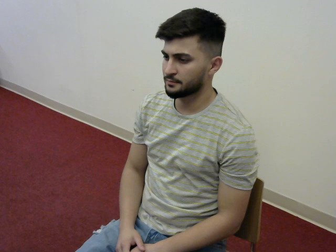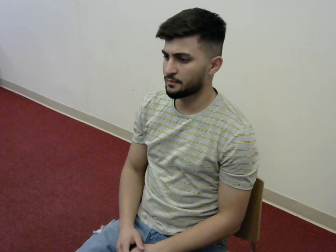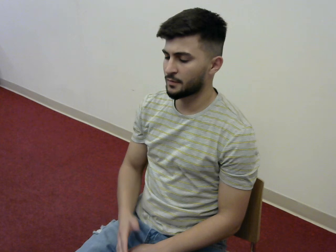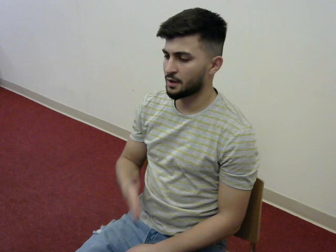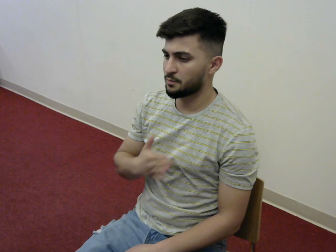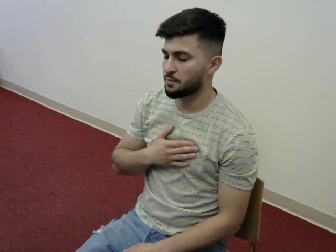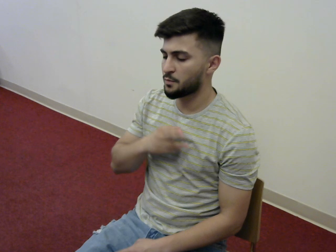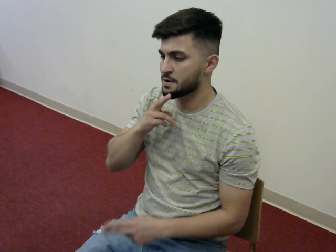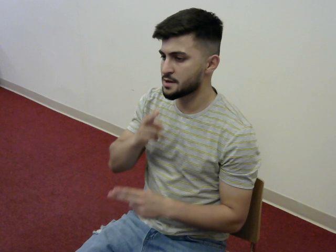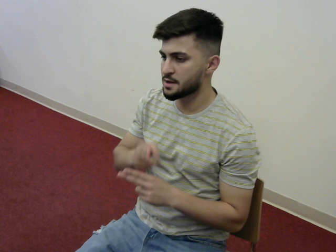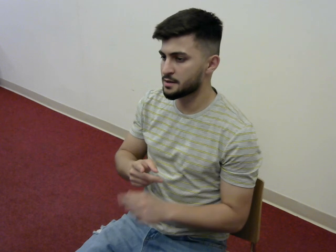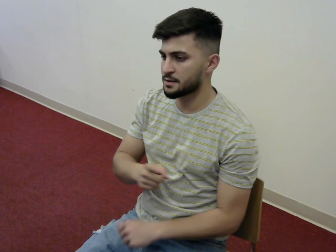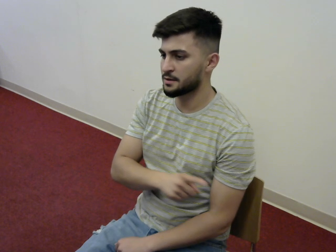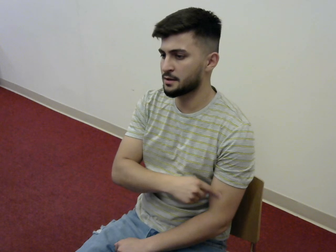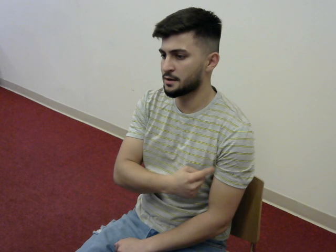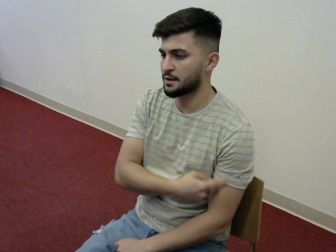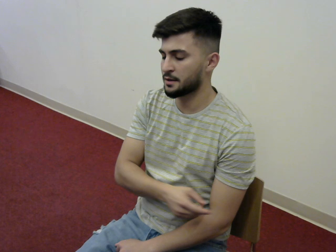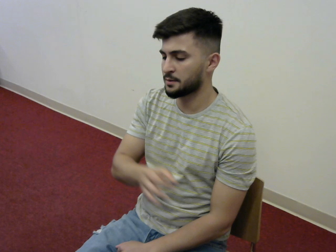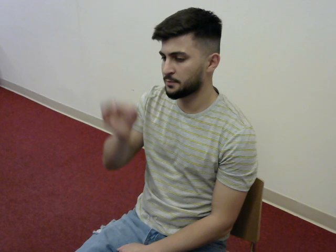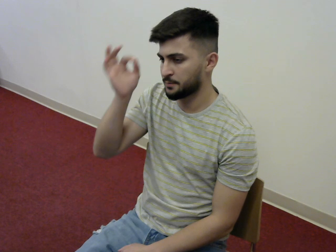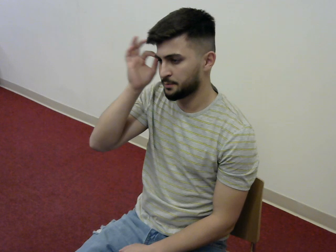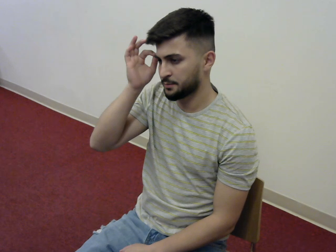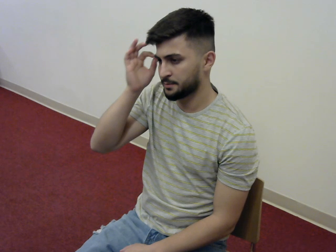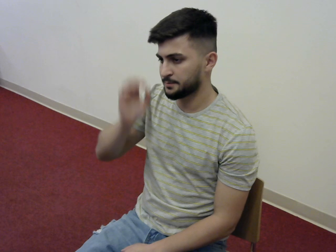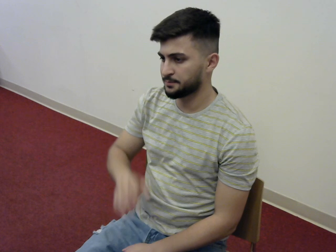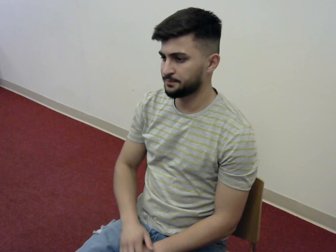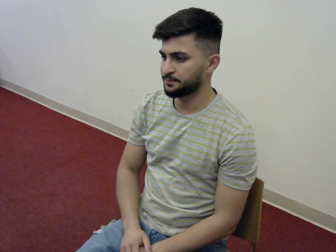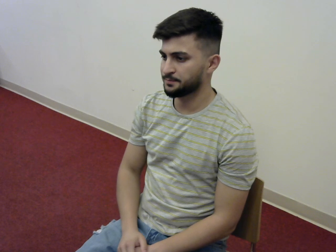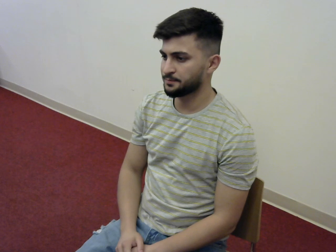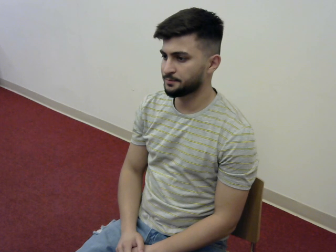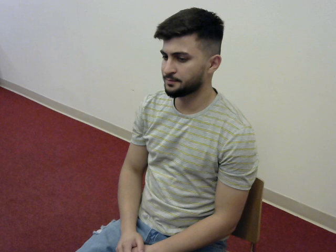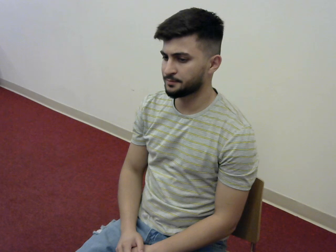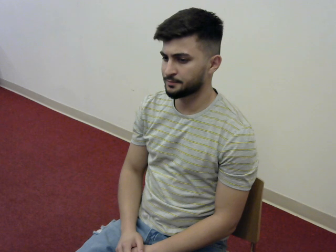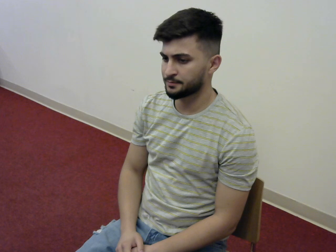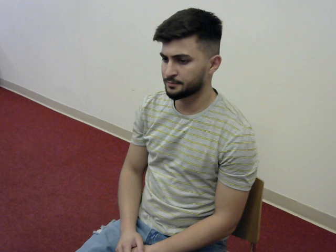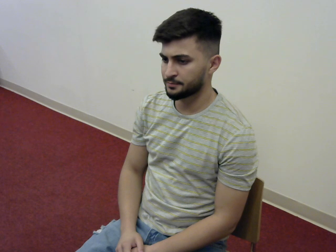Mənim bacım tibb bacısıdır